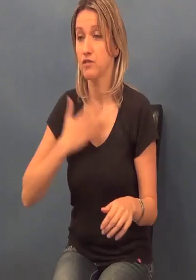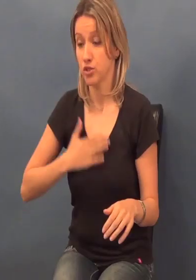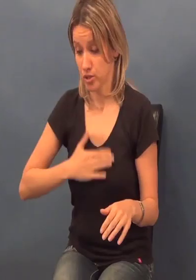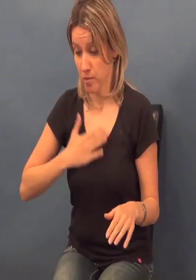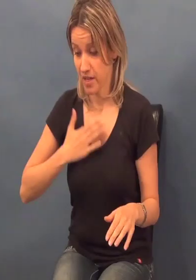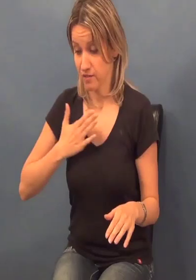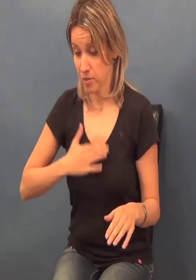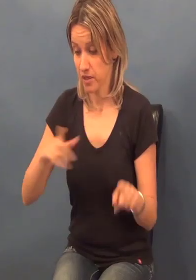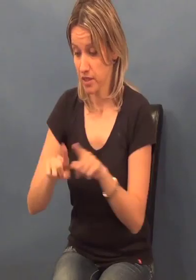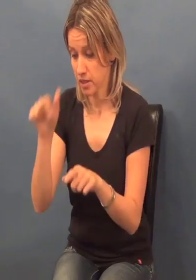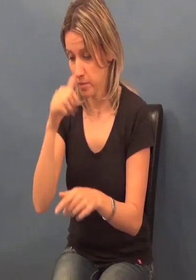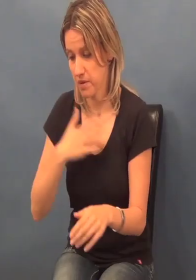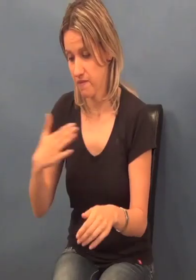W sobotę, w sobotę też nie mogę.